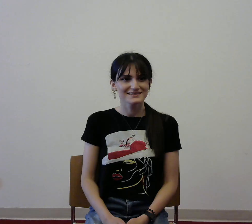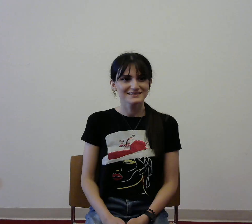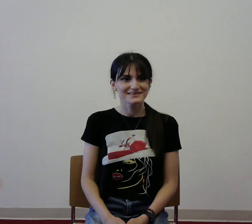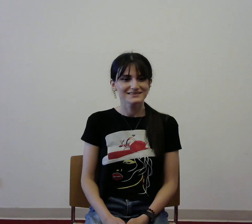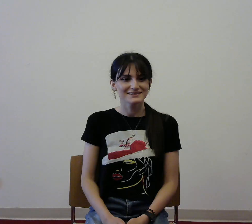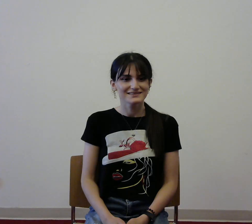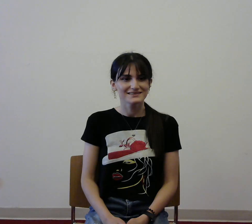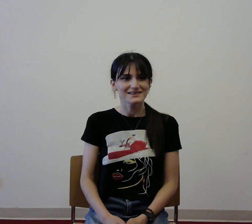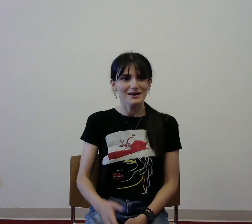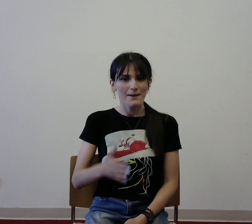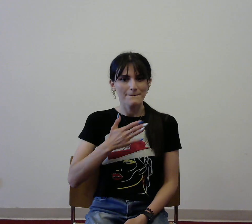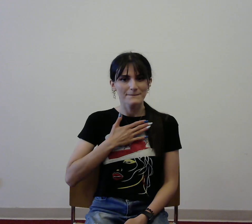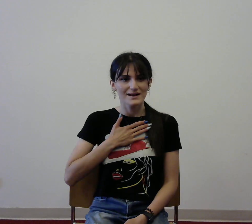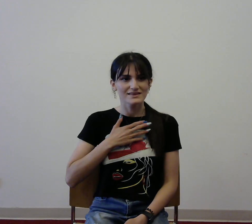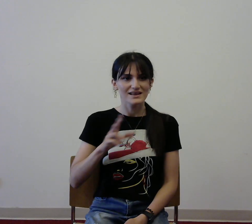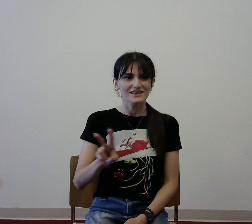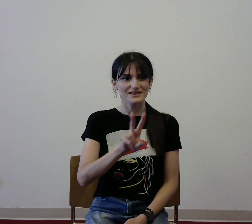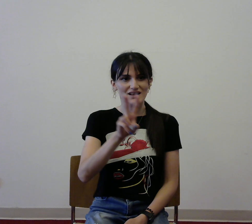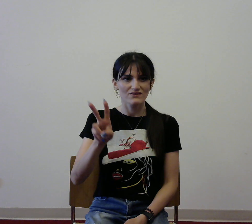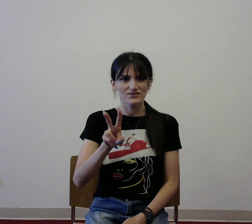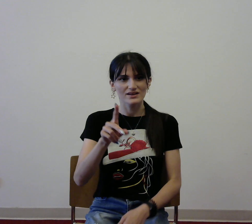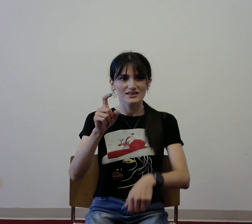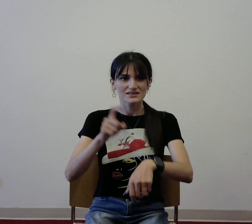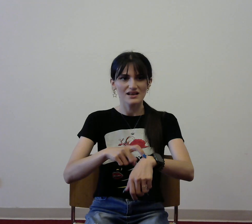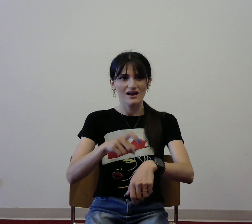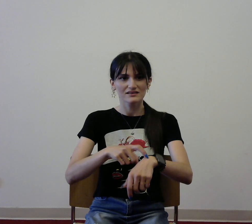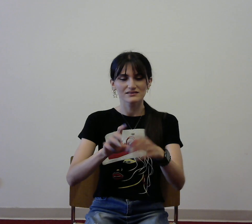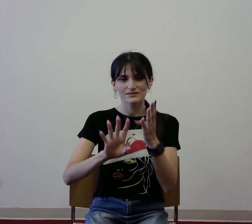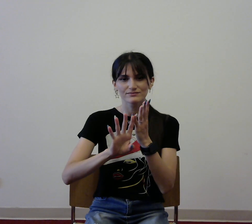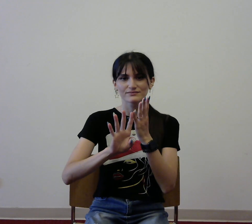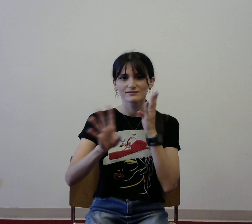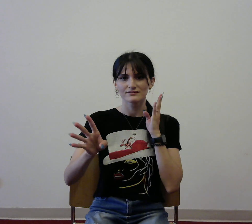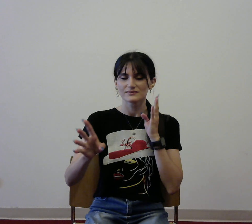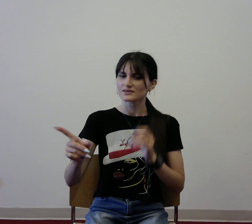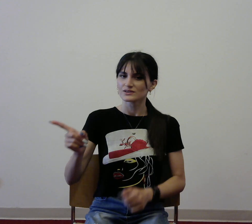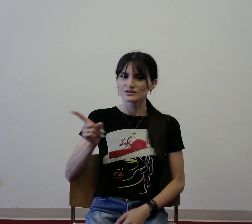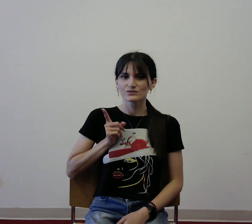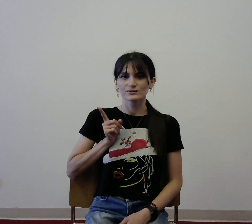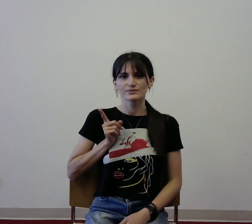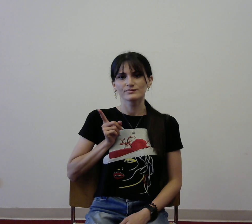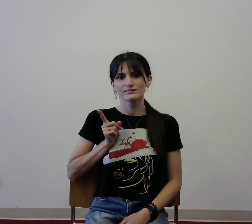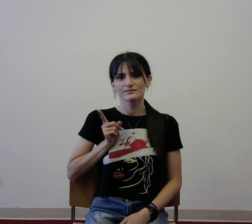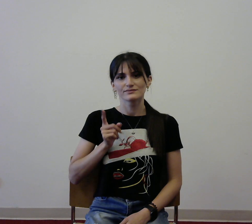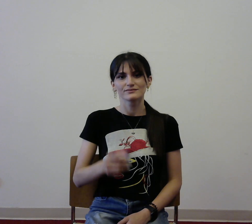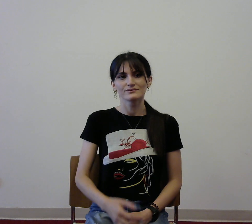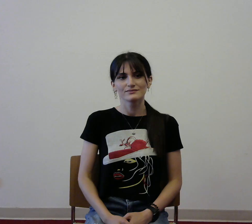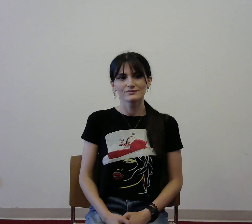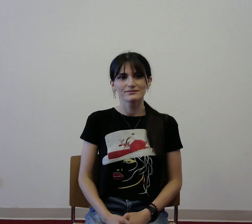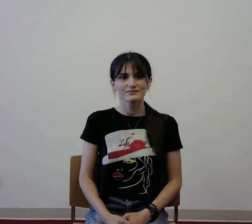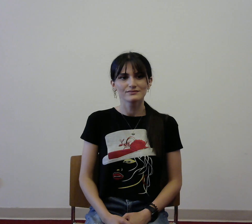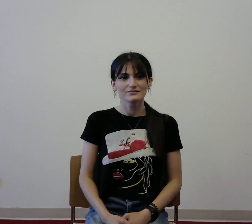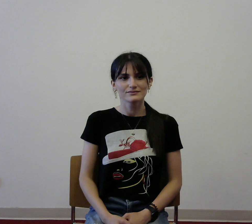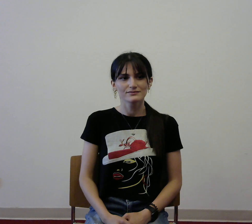Mən iki saatdır növbədə gözləyirəm